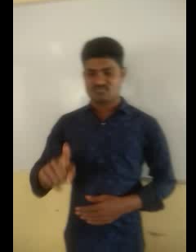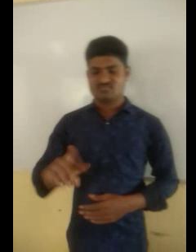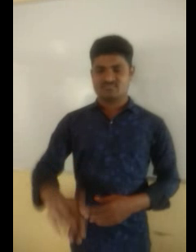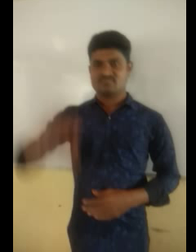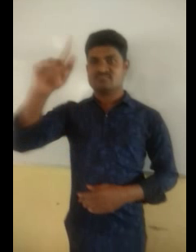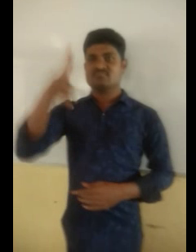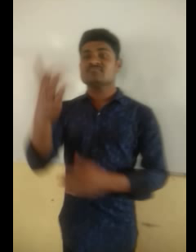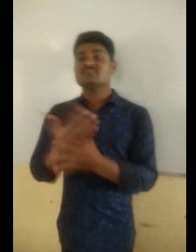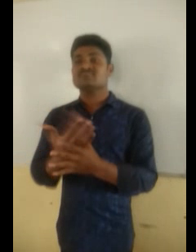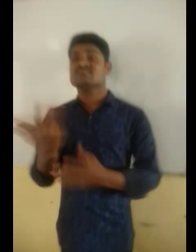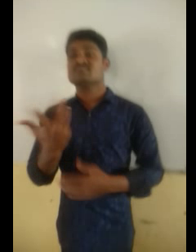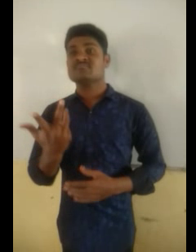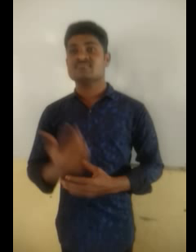what have you planned for your career